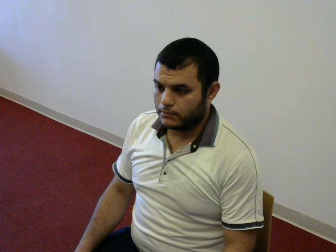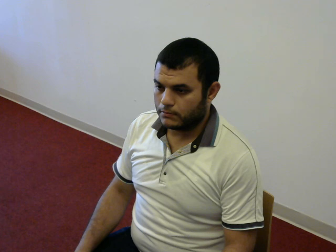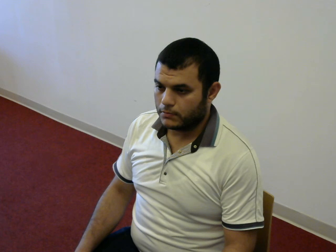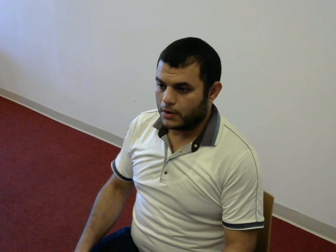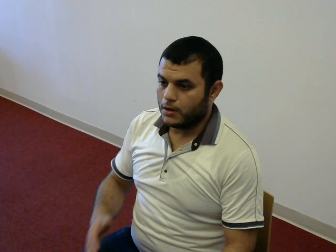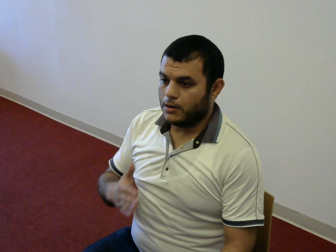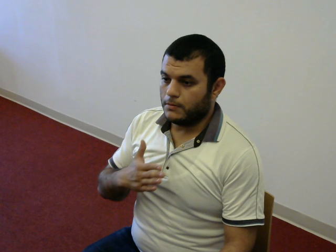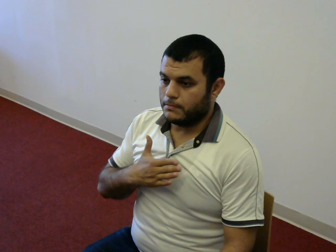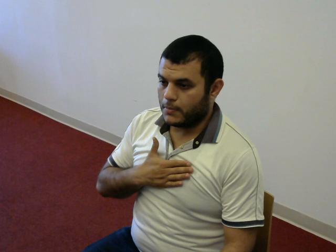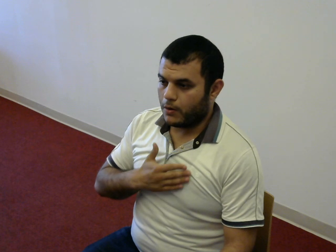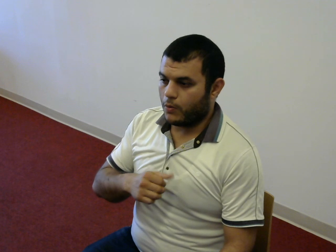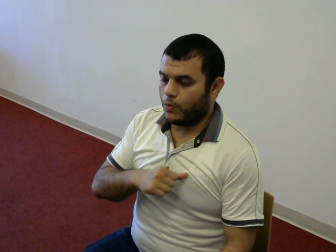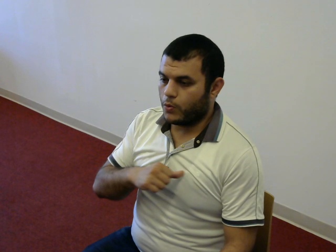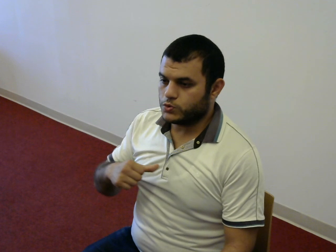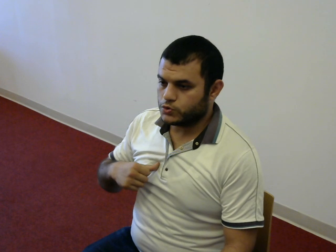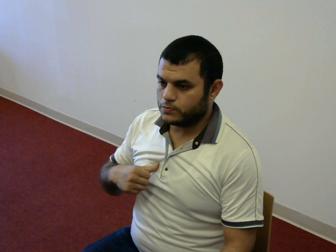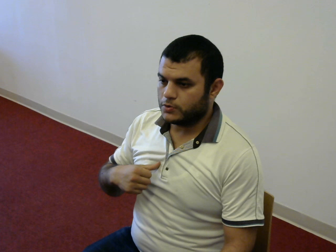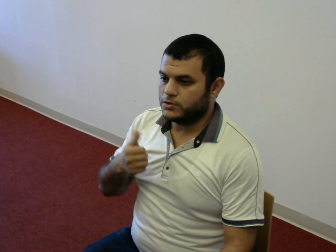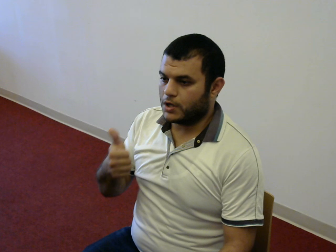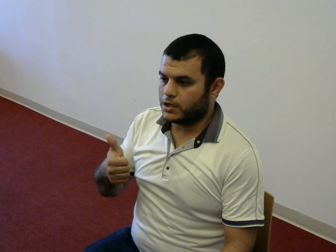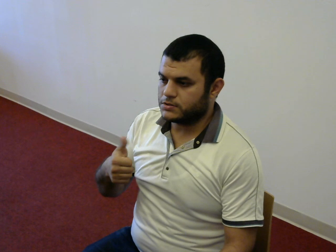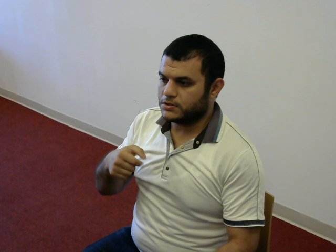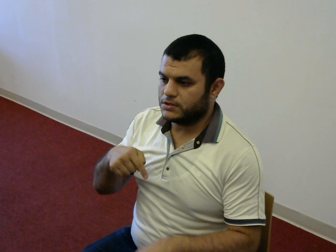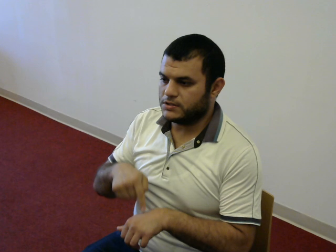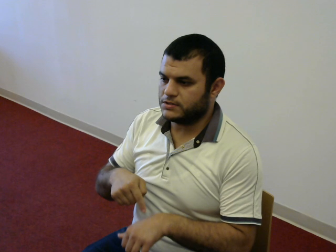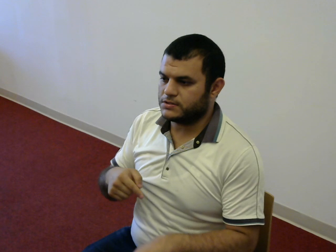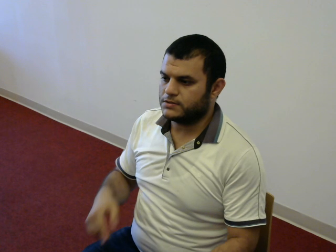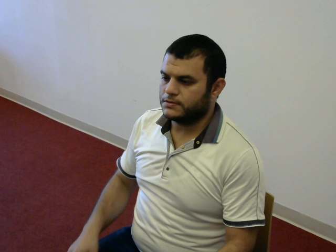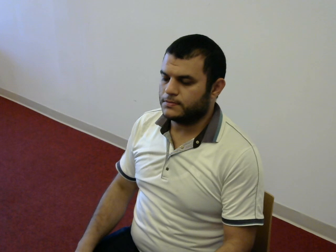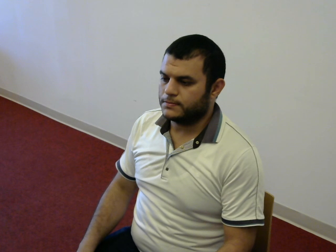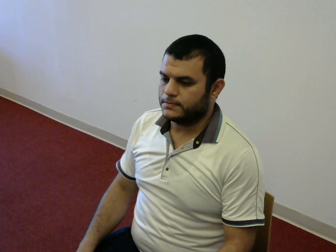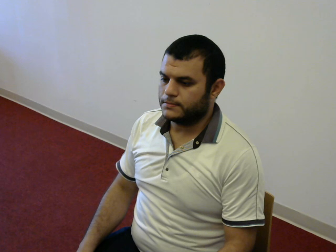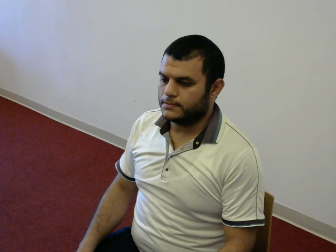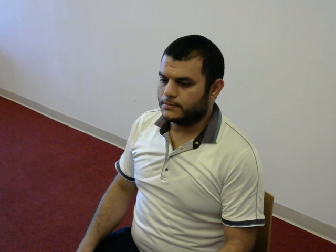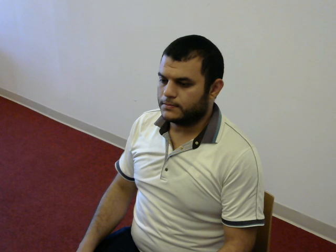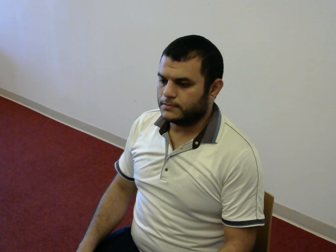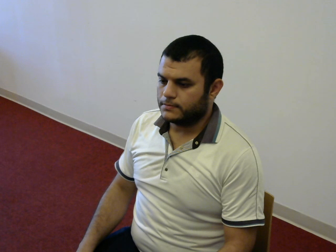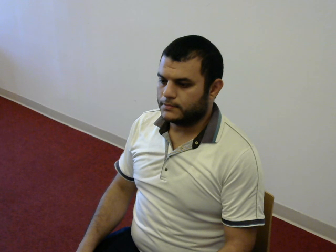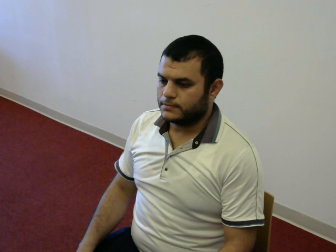Mən özümü yaxşı hiss edirəm